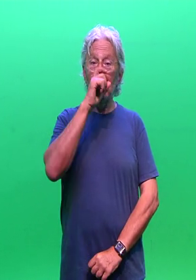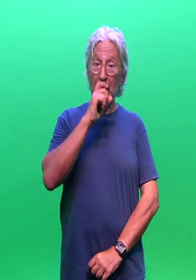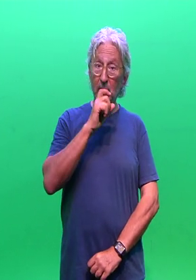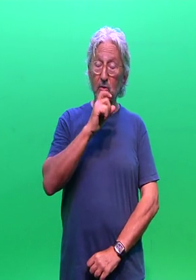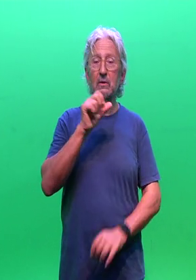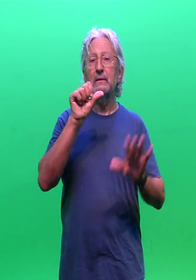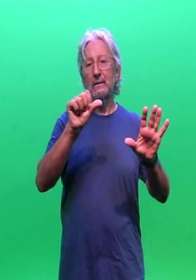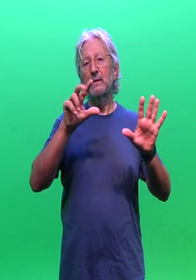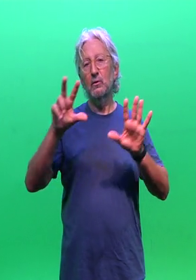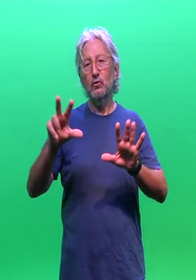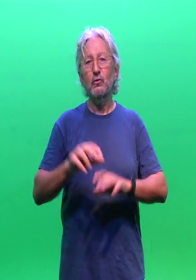Tinc seixanta-vuit anys.